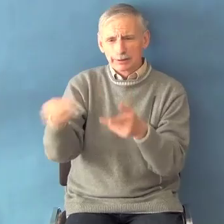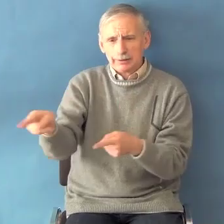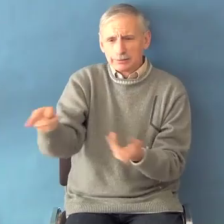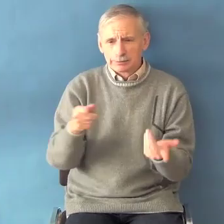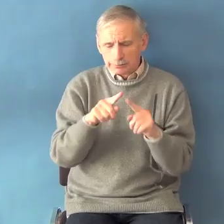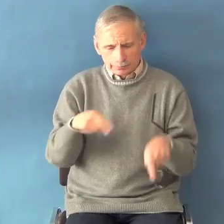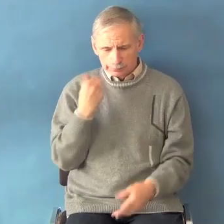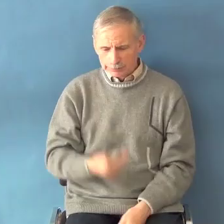Tam nie ma takiego znaku.